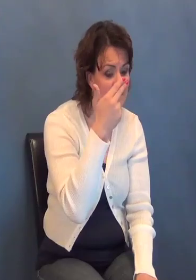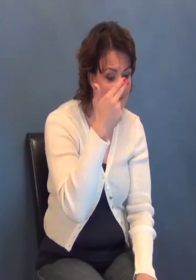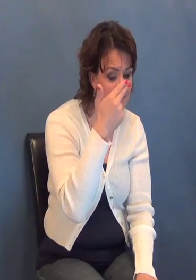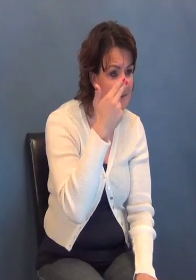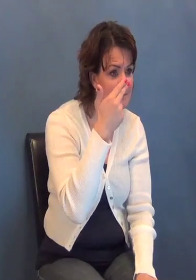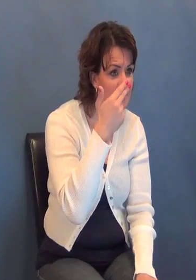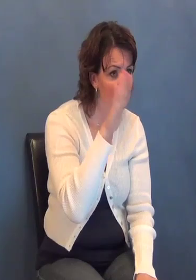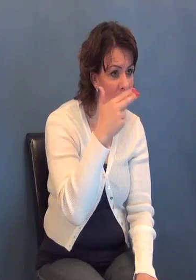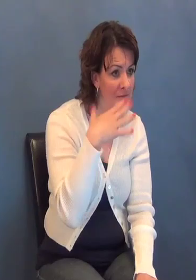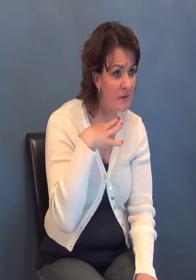A niedziela?